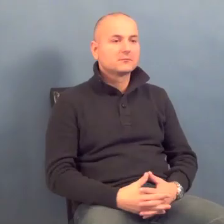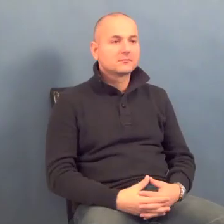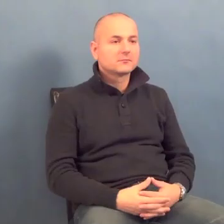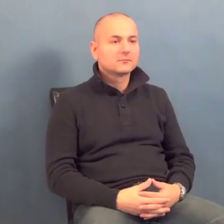Może.